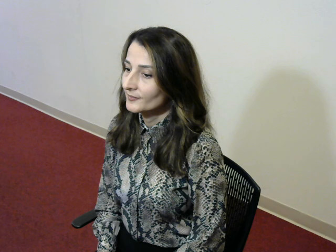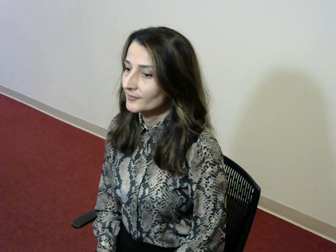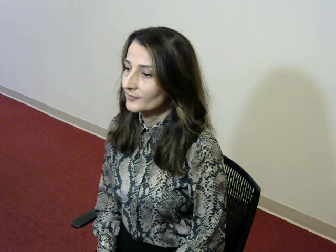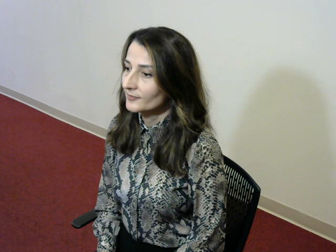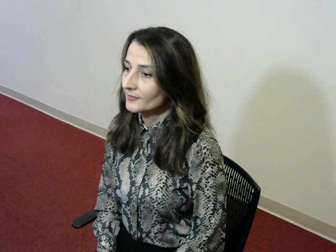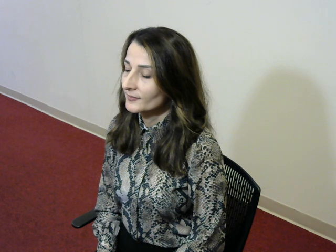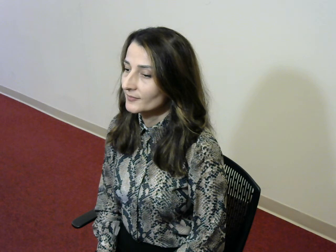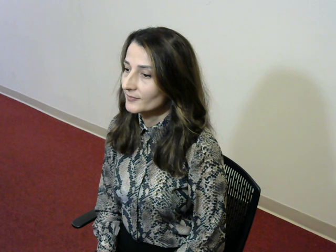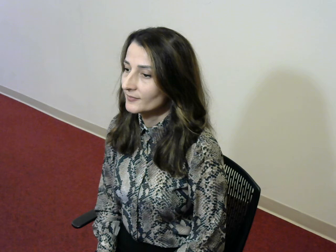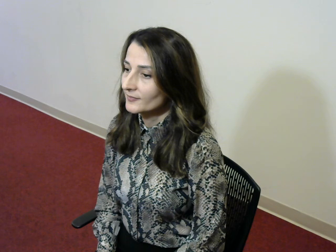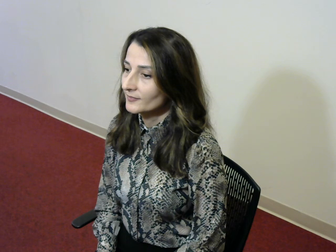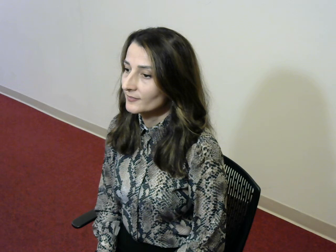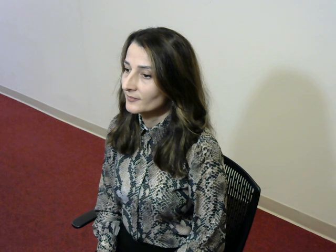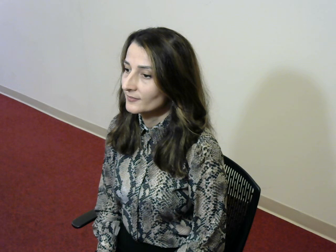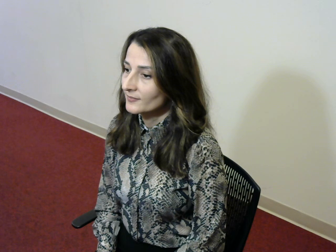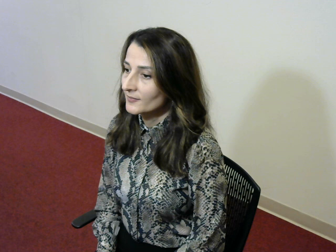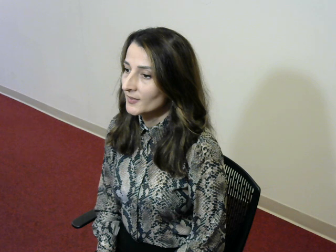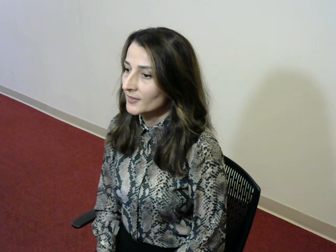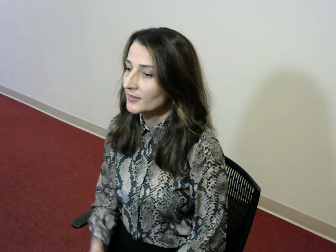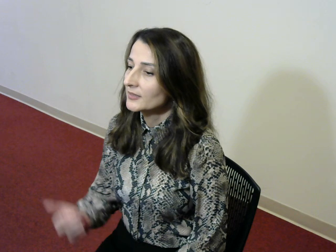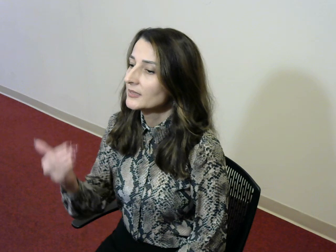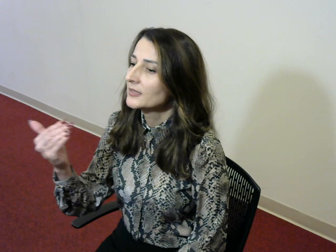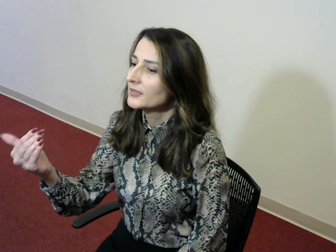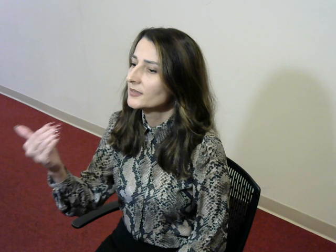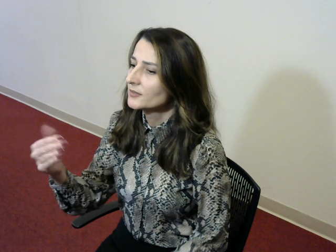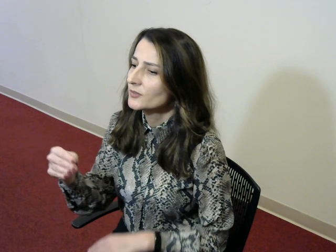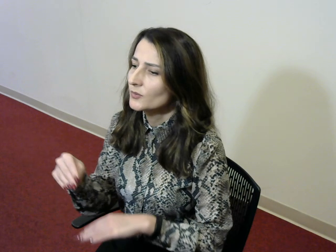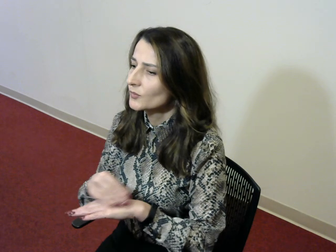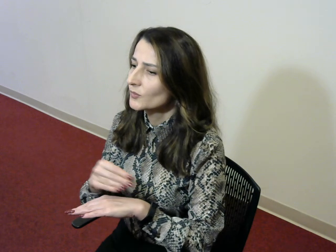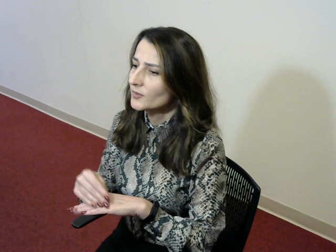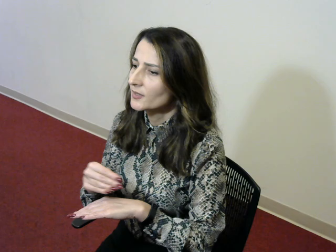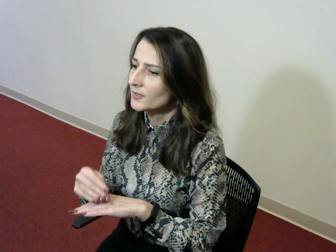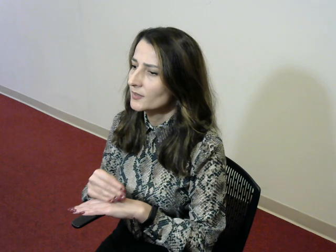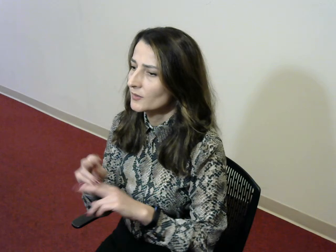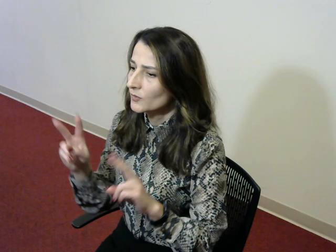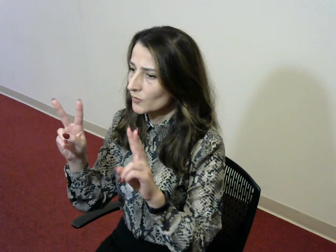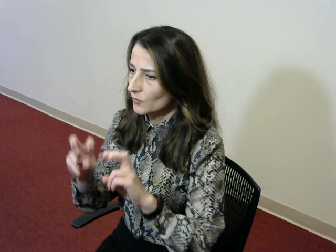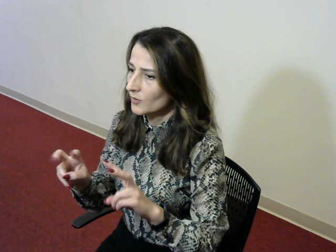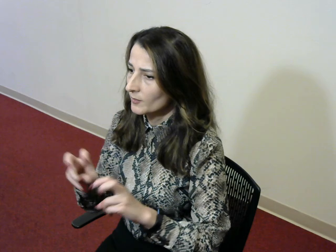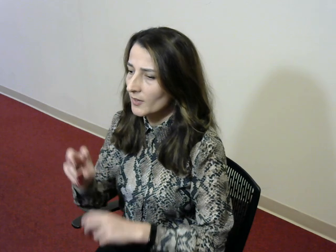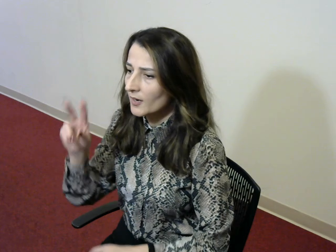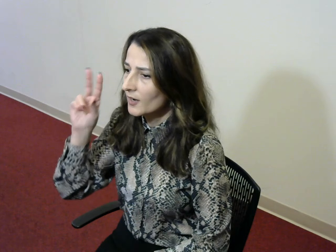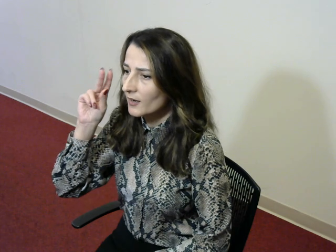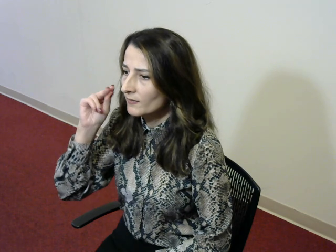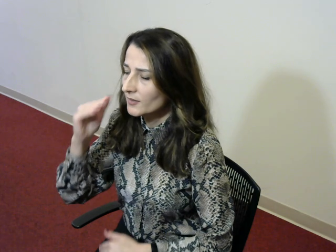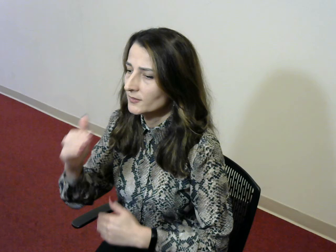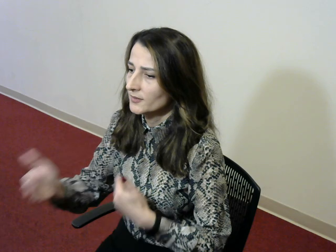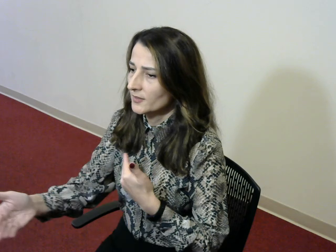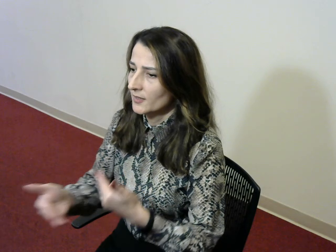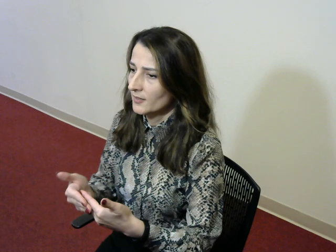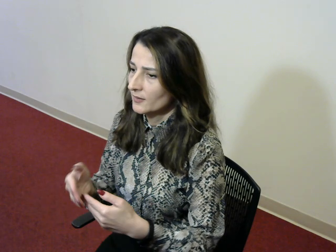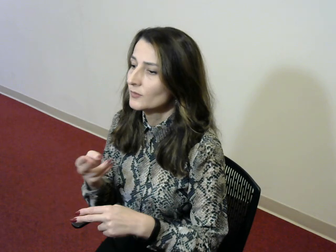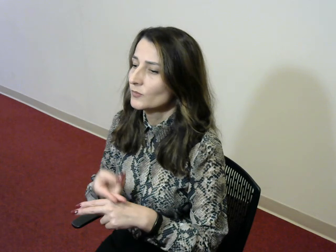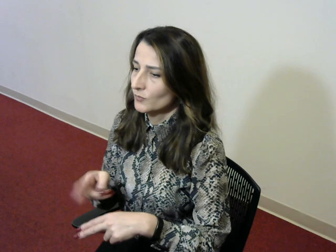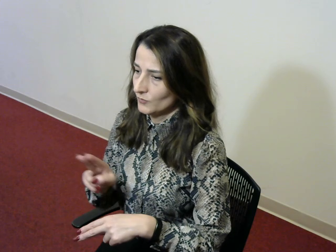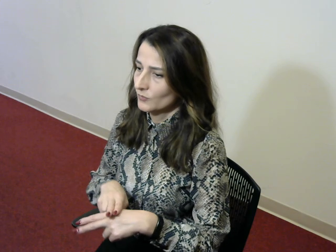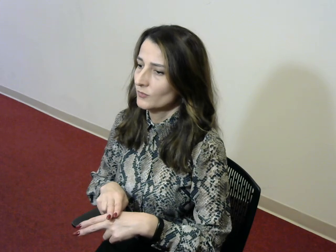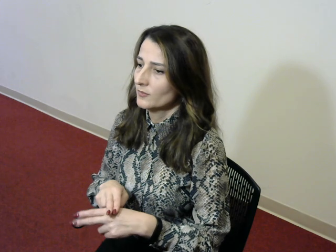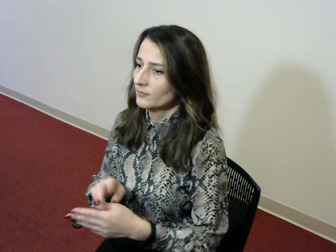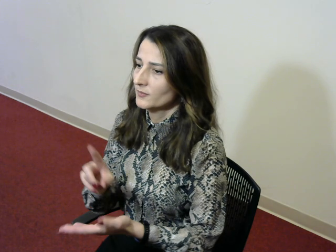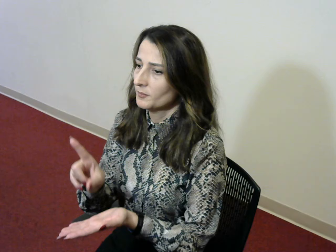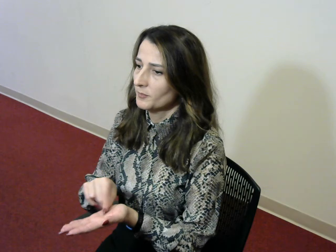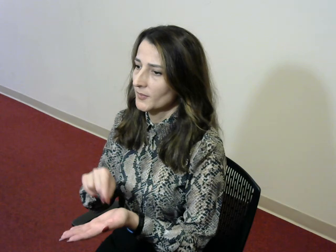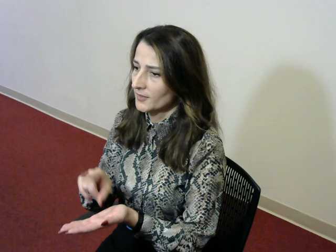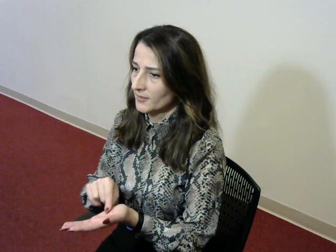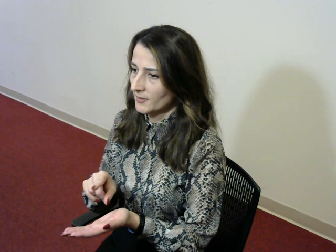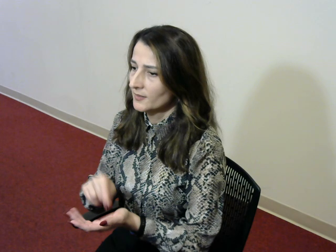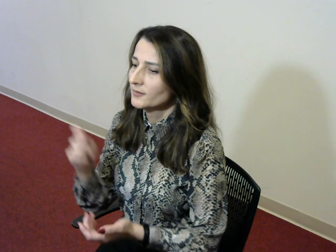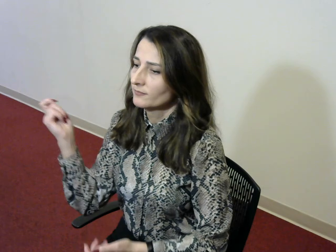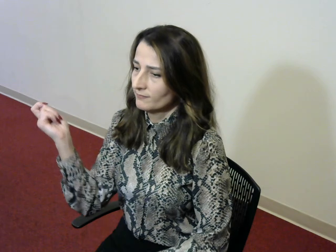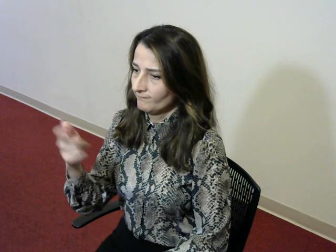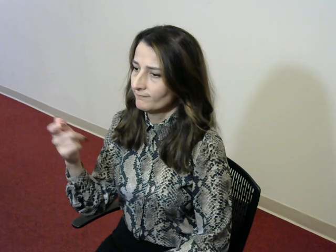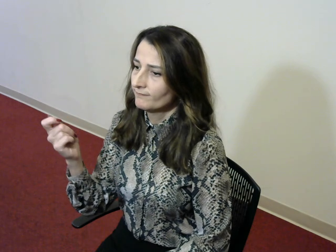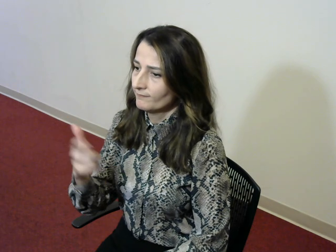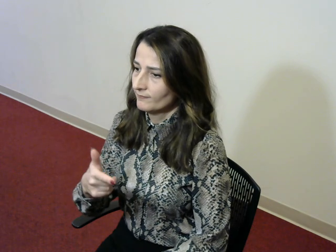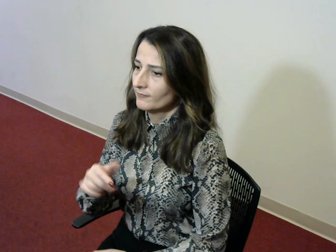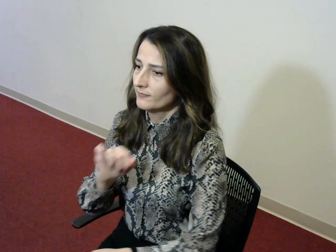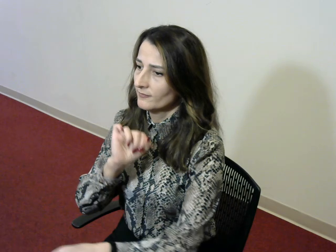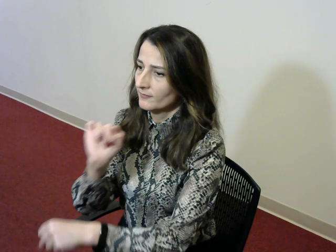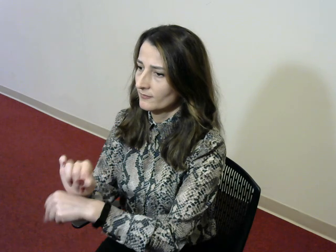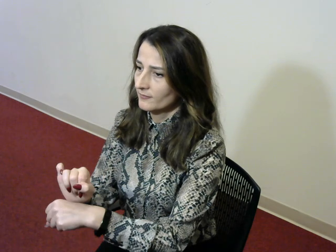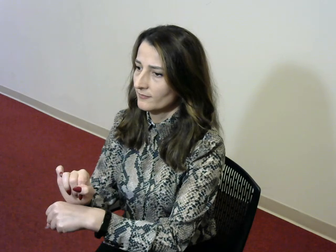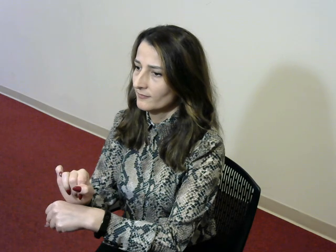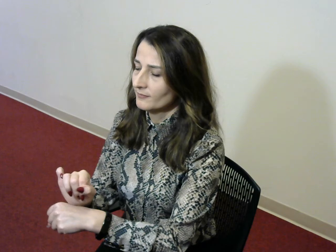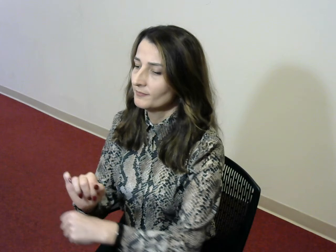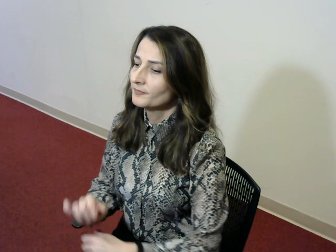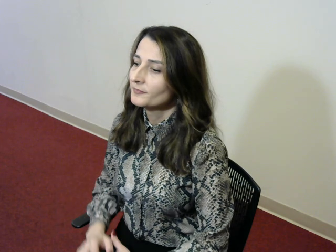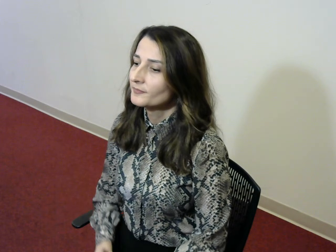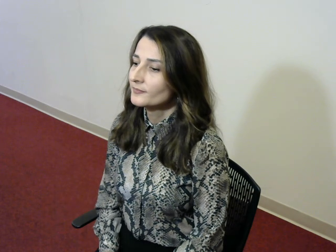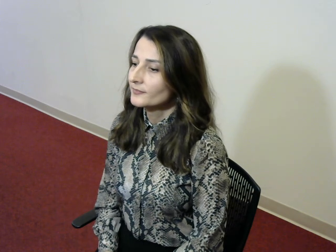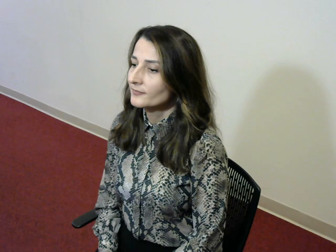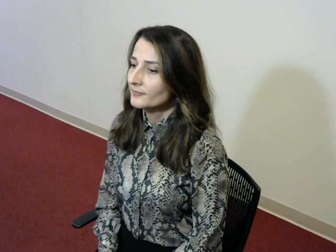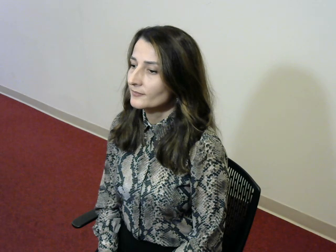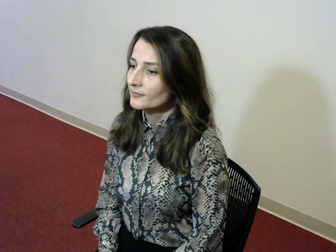Sizin həyat yoldaşınızın müayinə tarixi çatdığı üçün pensiya ödənişi dayanıb